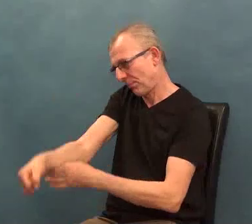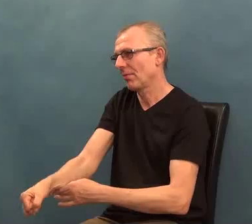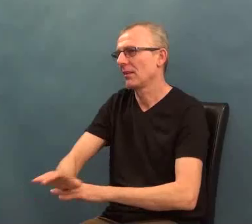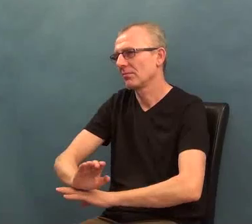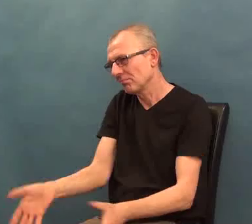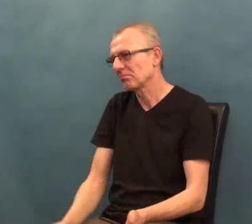Koniec.